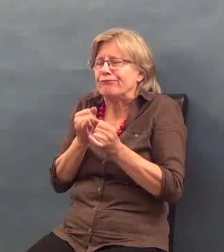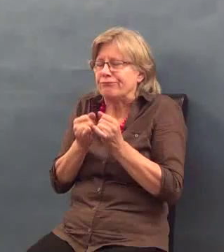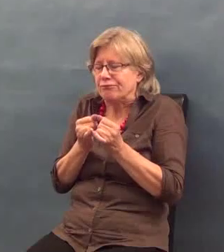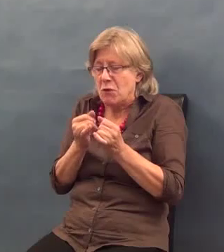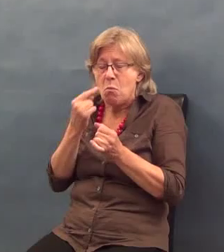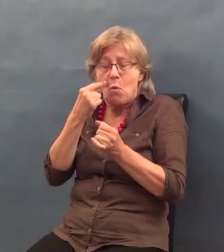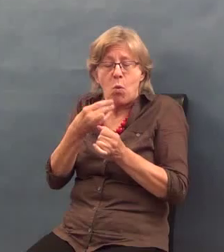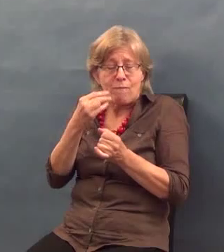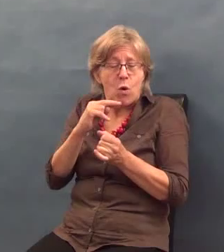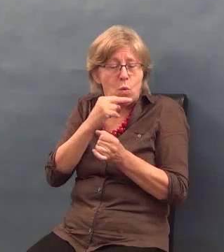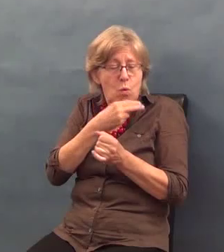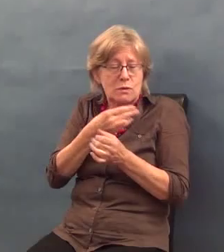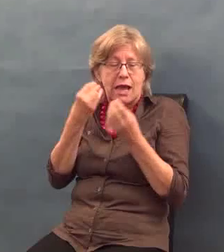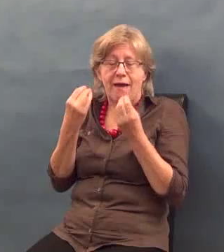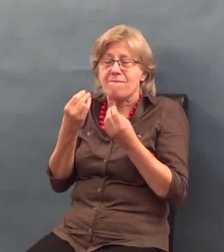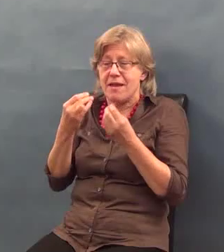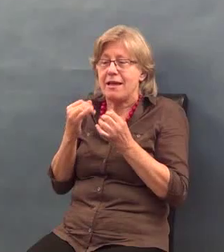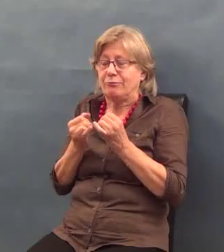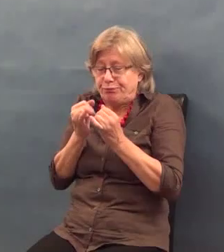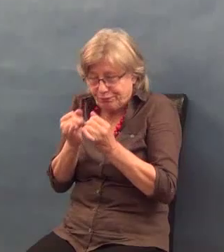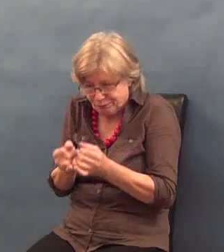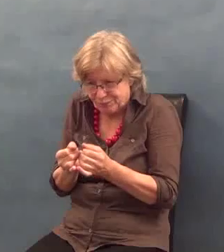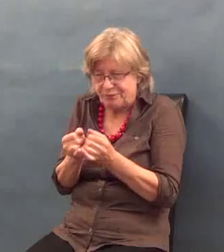Zauważa wspaniałe gruszki i zatrzymuje się.